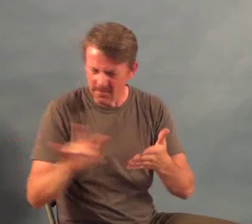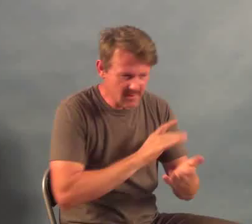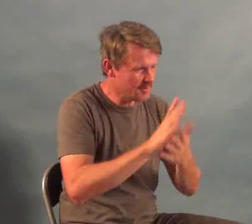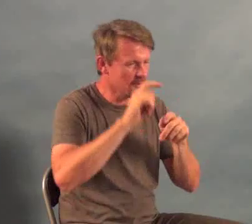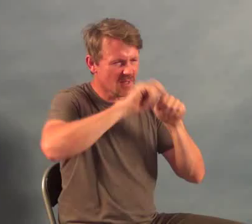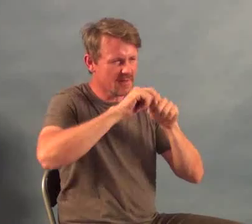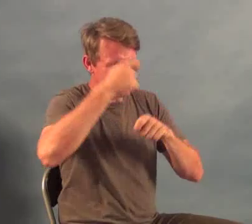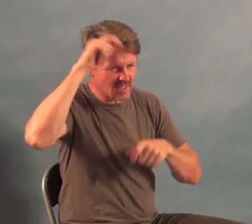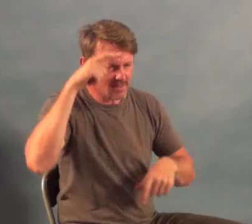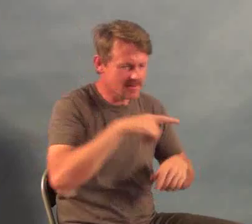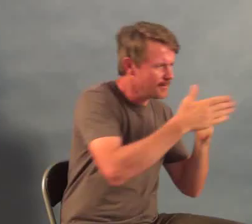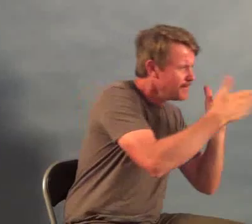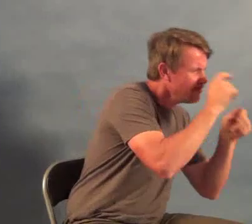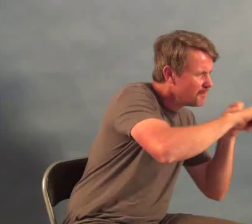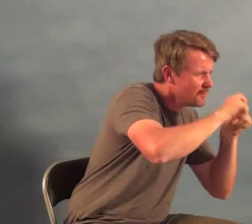Strażacy sprawdzają i otwierają po kolei wszystkie drzwi.